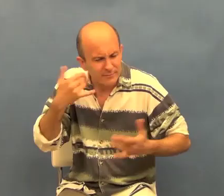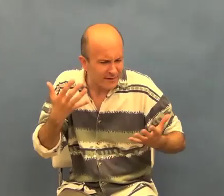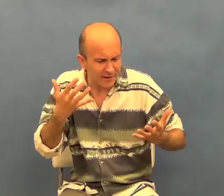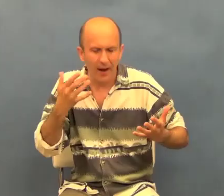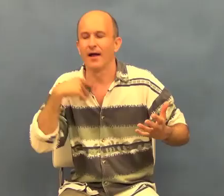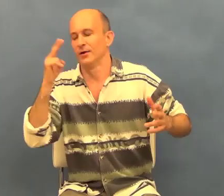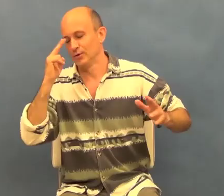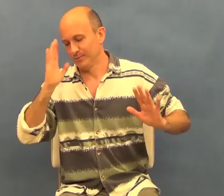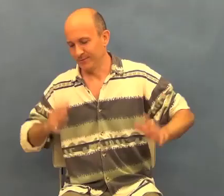Nie wiedziałem, ale już rozumiem.